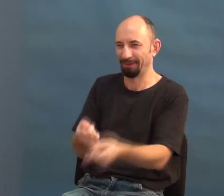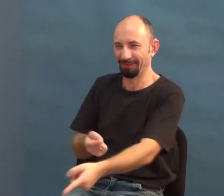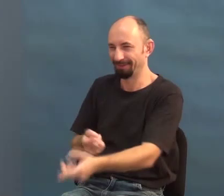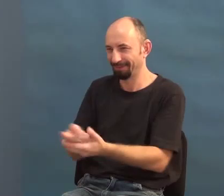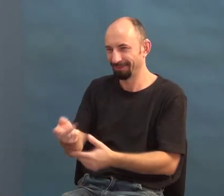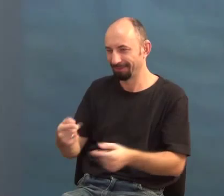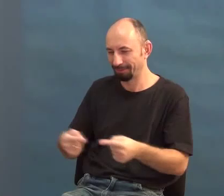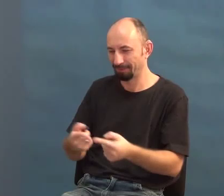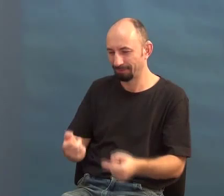Sanki nie pasują.